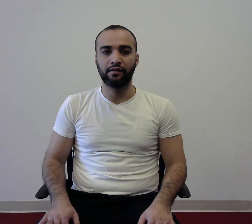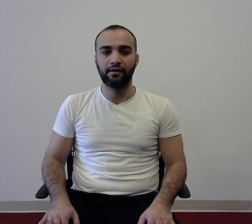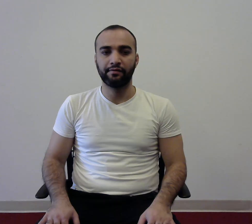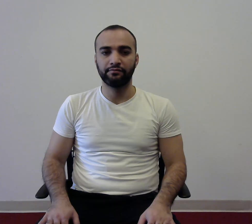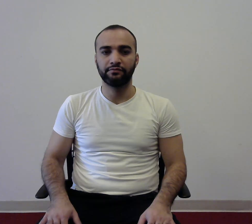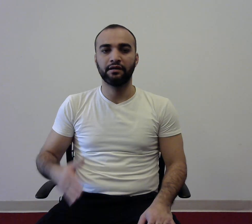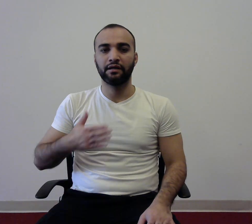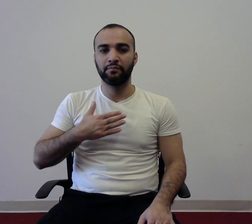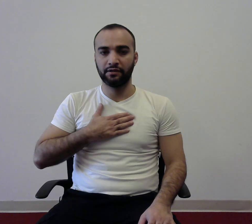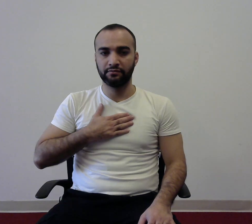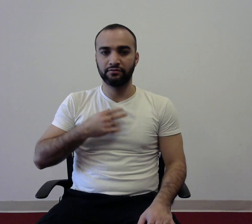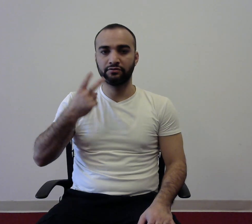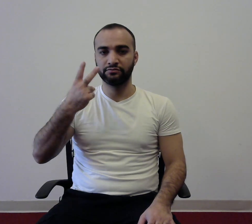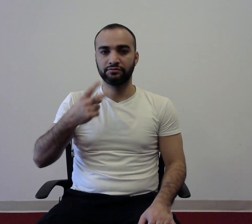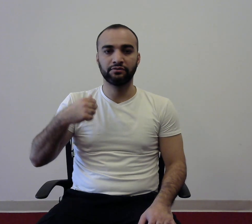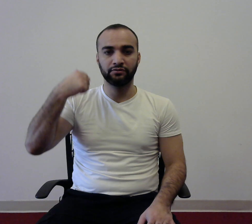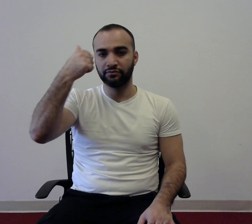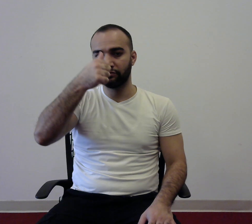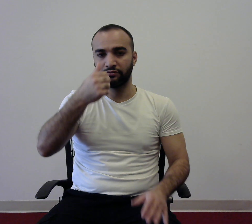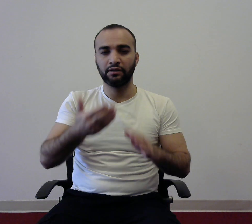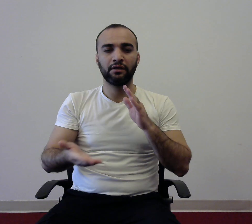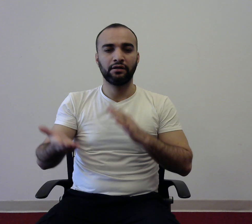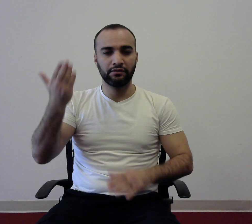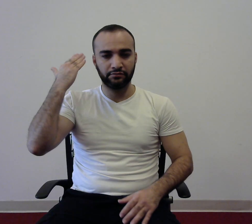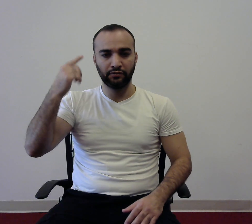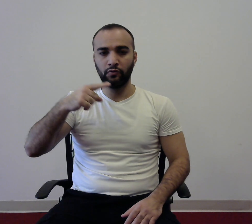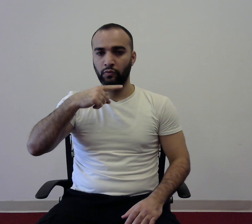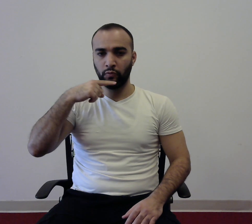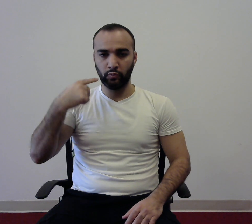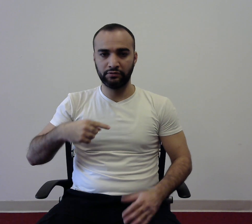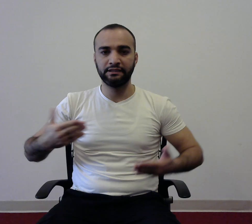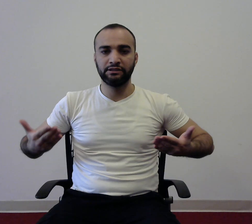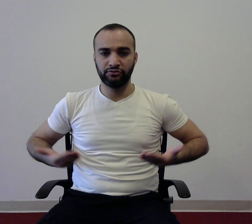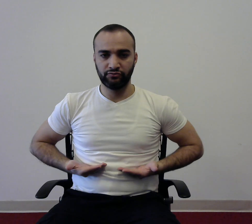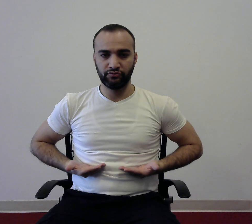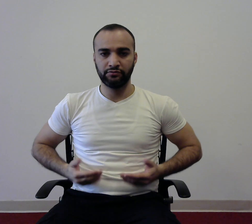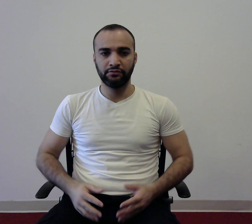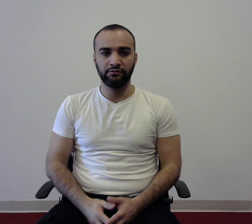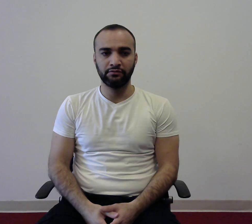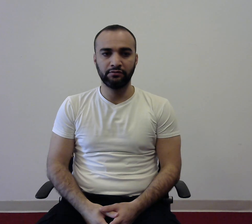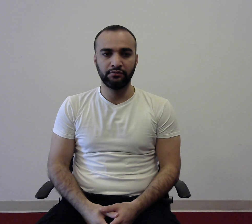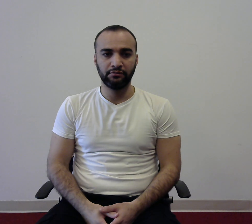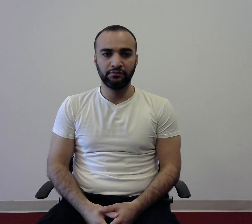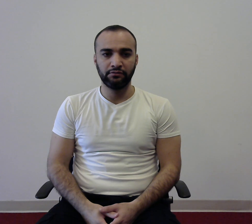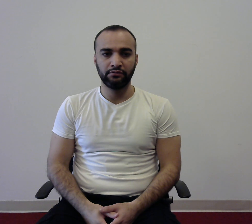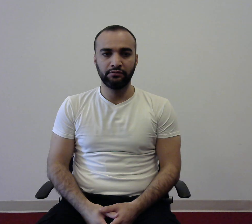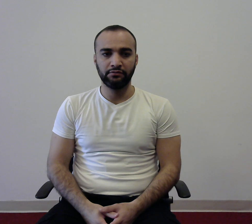Mən iki il öncə Rusiyada yaşayırdım